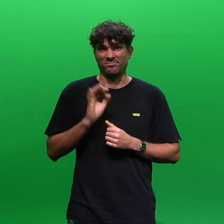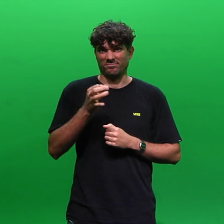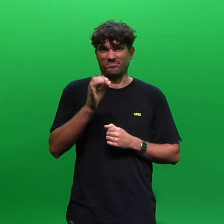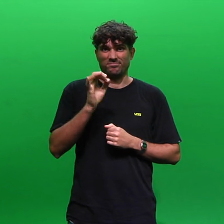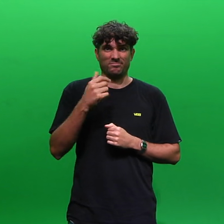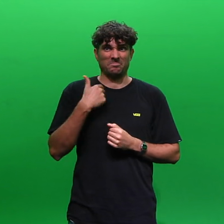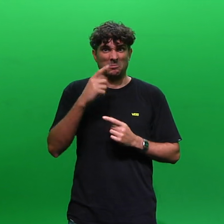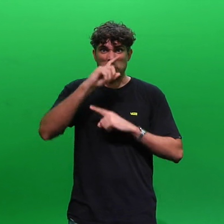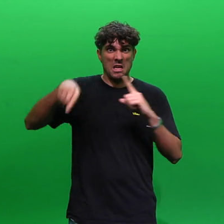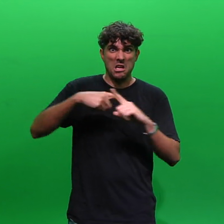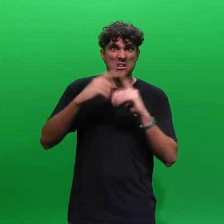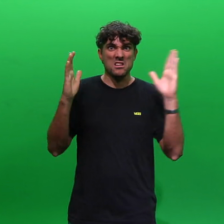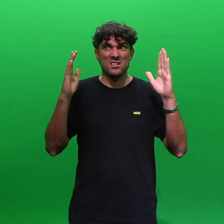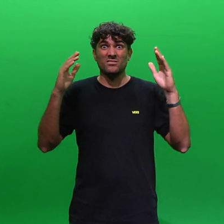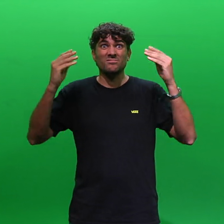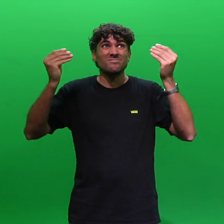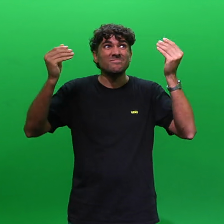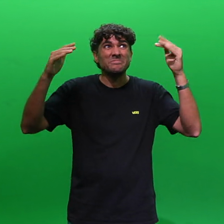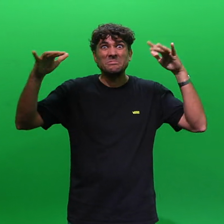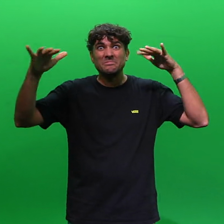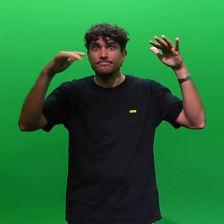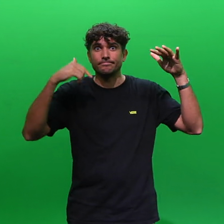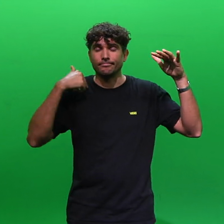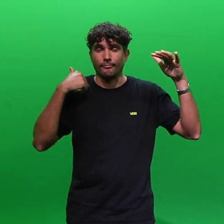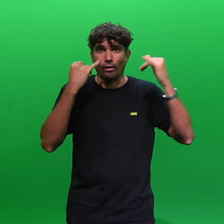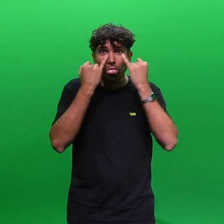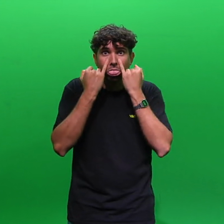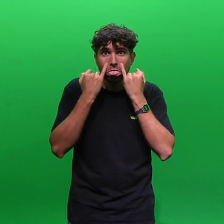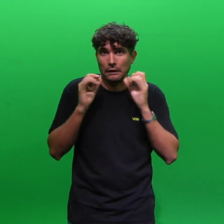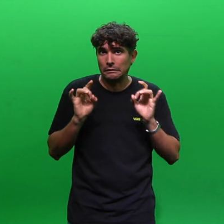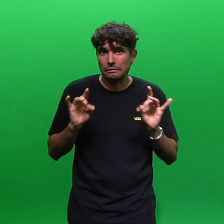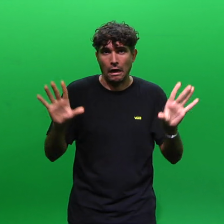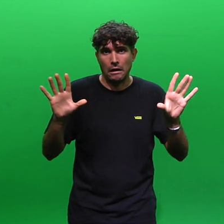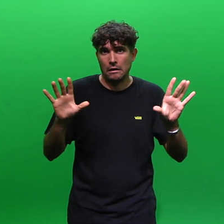Sí, durant l'època de l'any que hi ha pol·len em ploren els ulls.